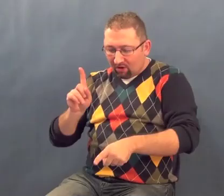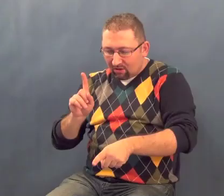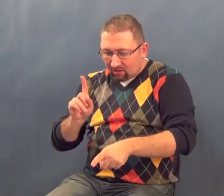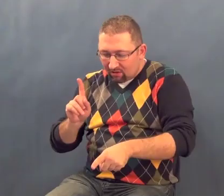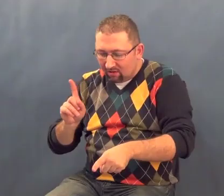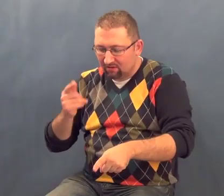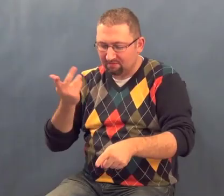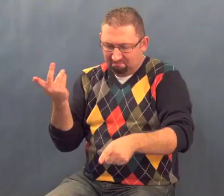Bo...